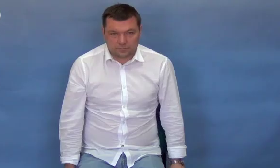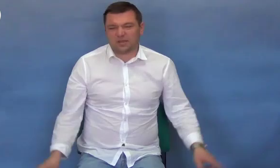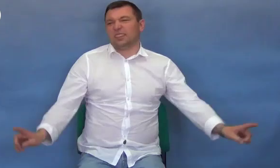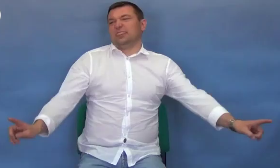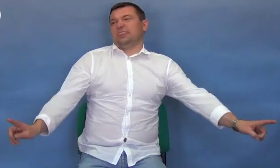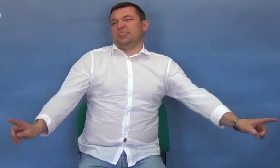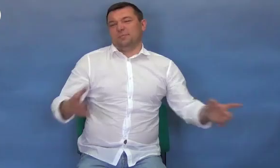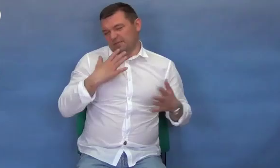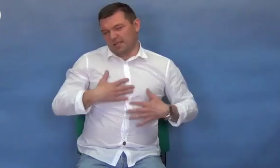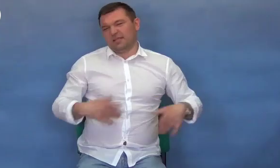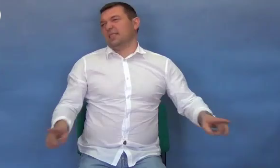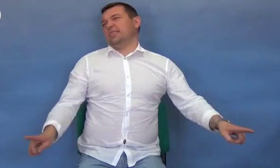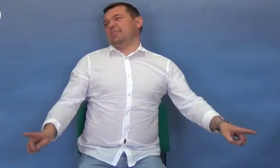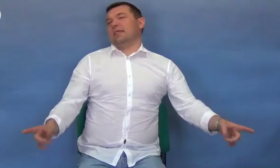Leży wygodnie z rozprostowanymi nogami.